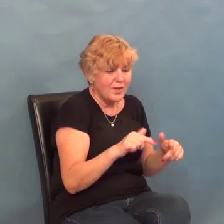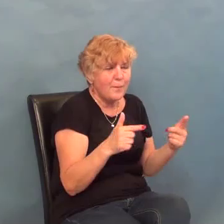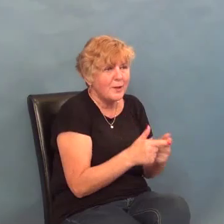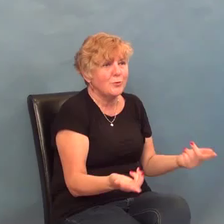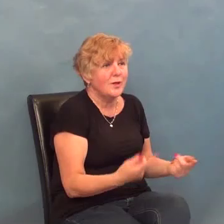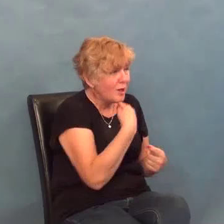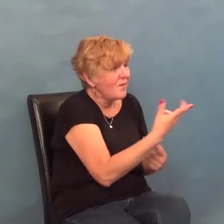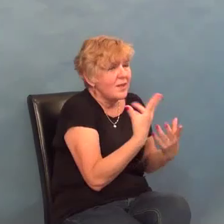Ja mówię: nie pasuje.